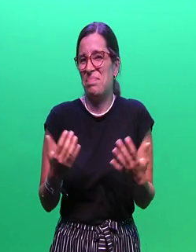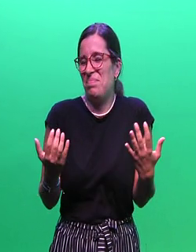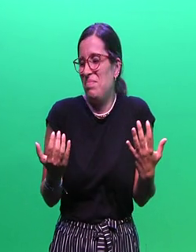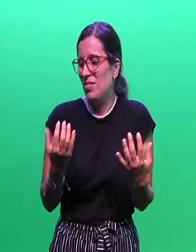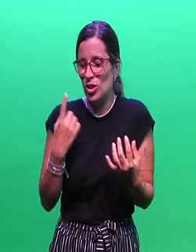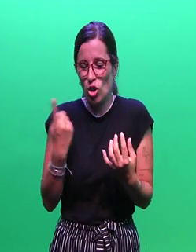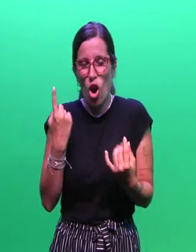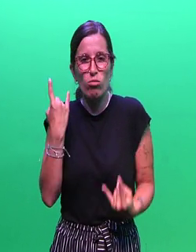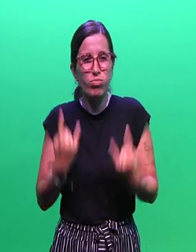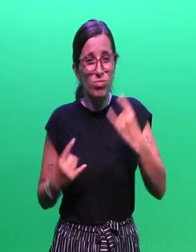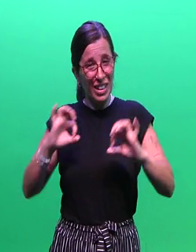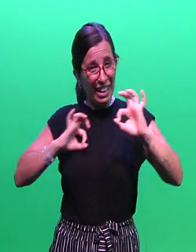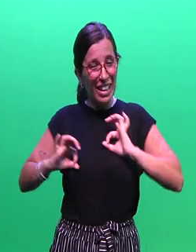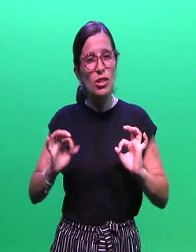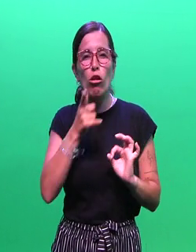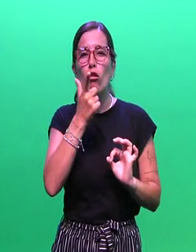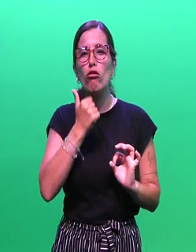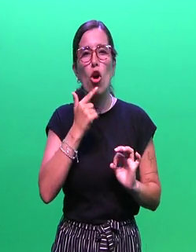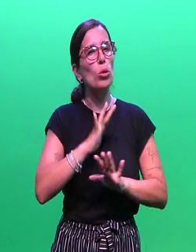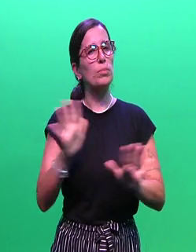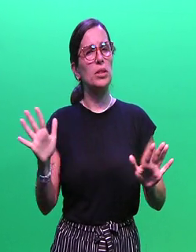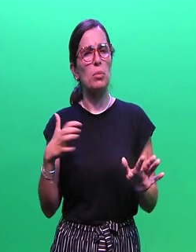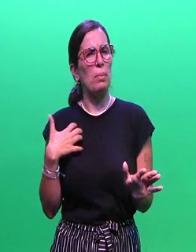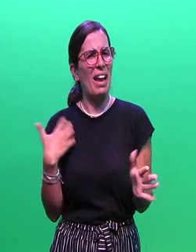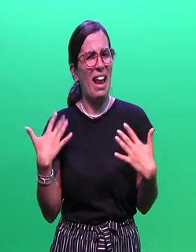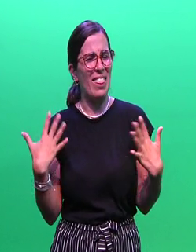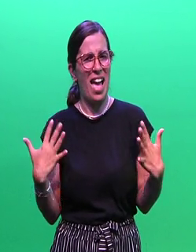Només em surten taques de color vermell, però no em piquen.